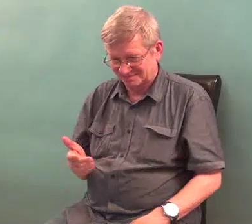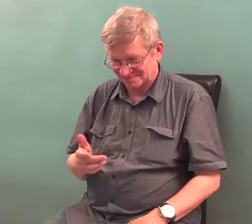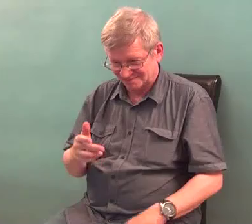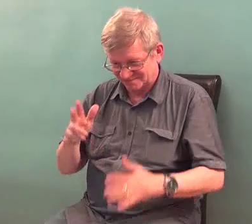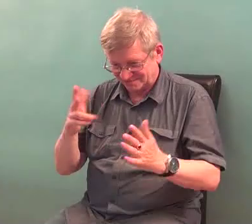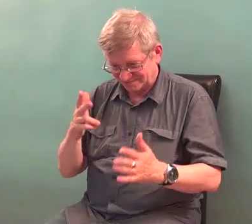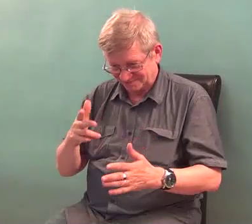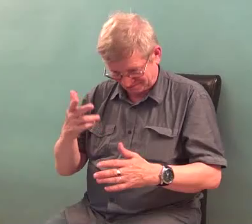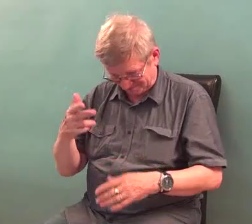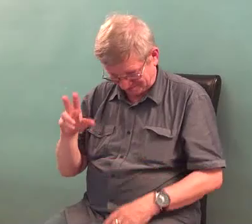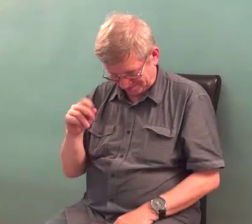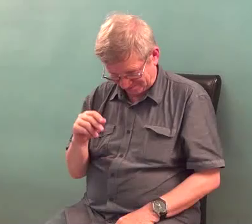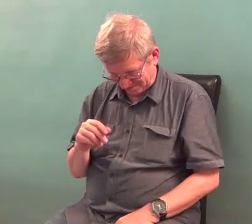Ósmego w poniedziałek...